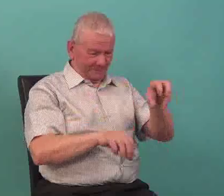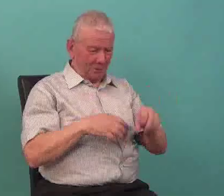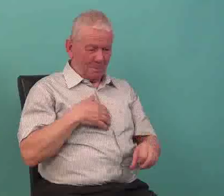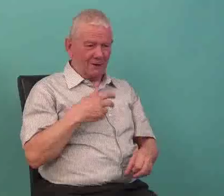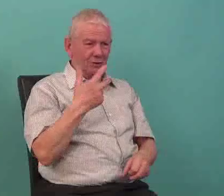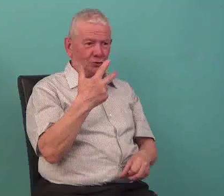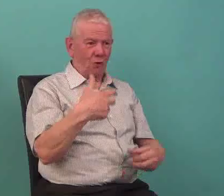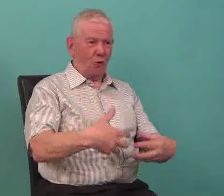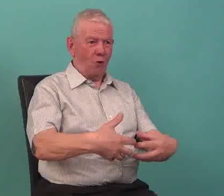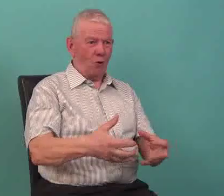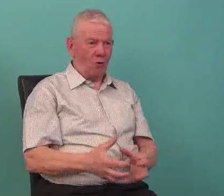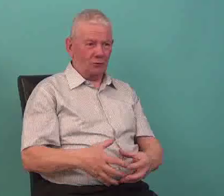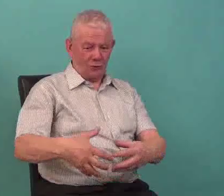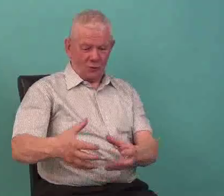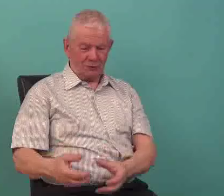Ma trzy kosze.